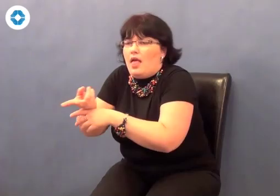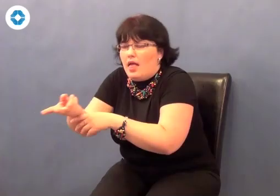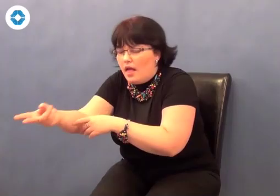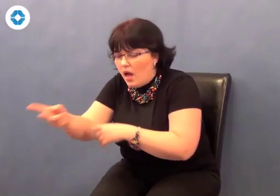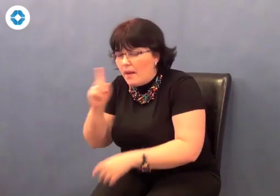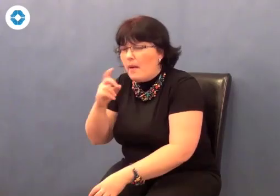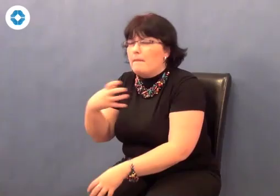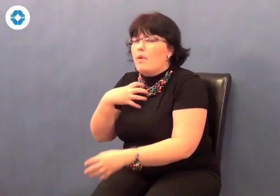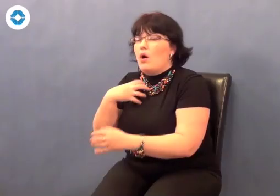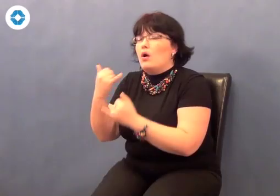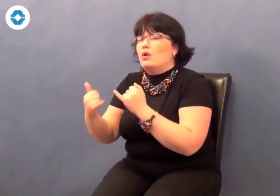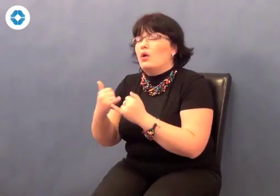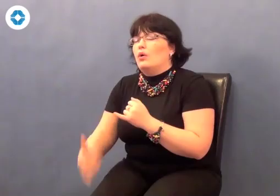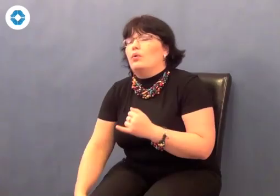Chłopiec skarży się na ból nogi.